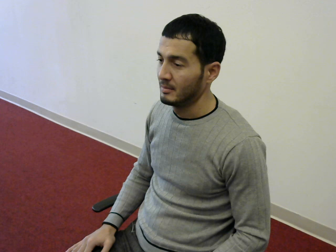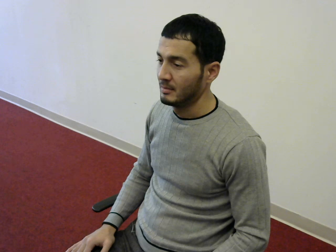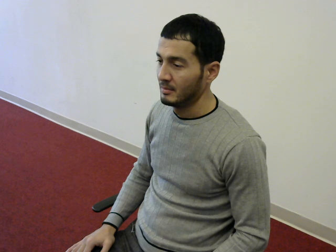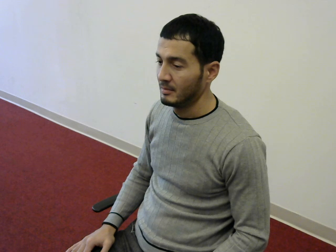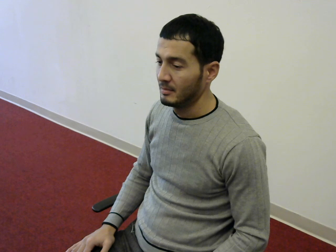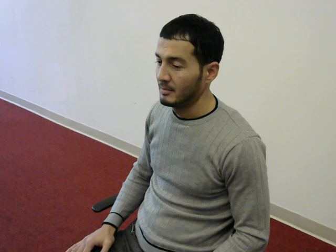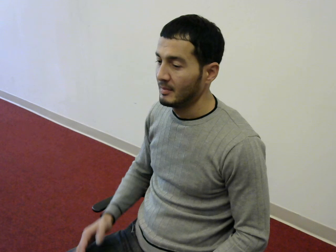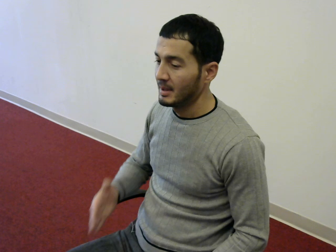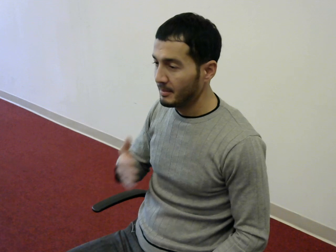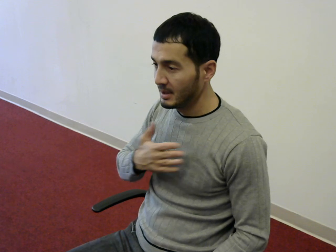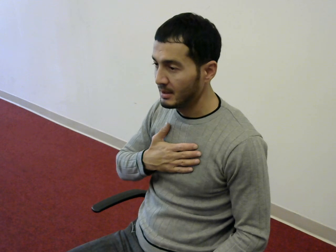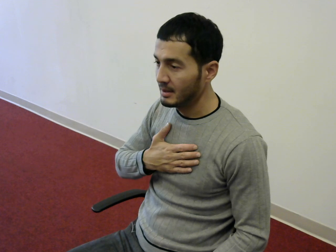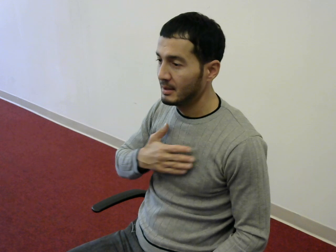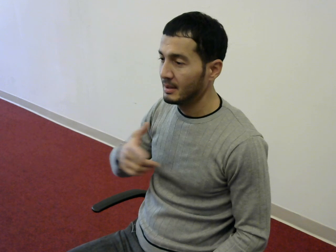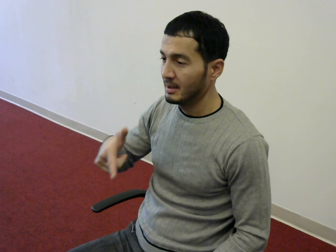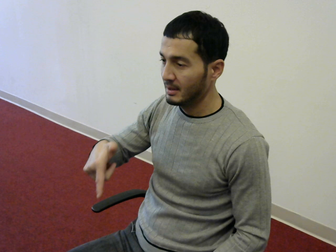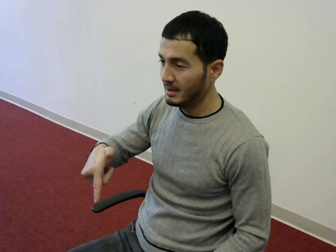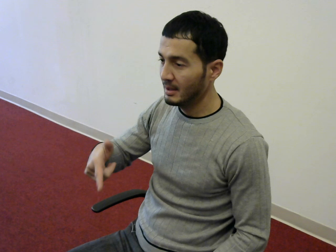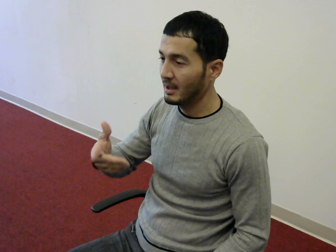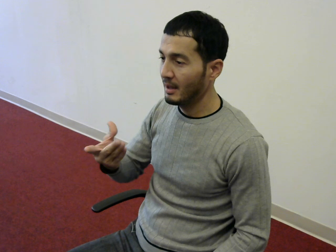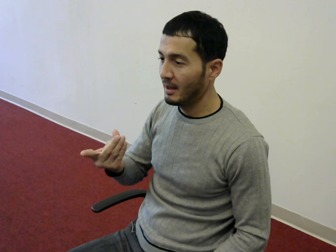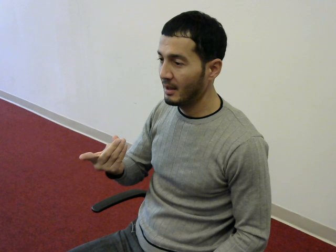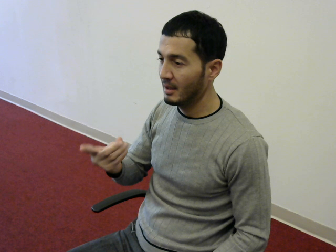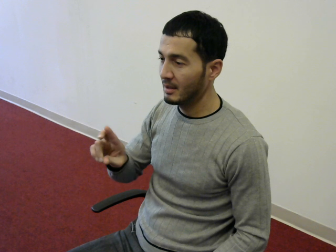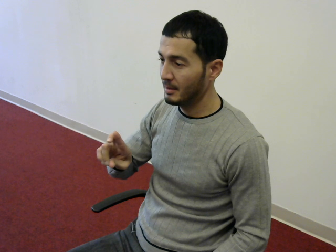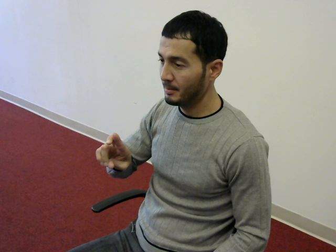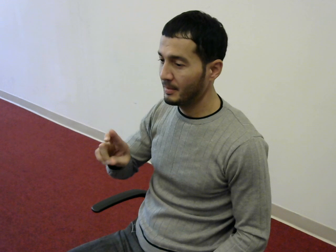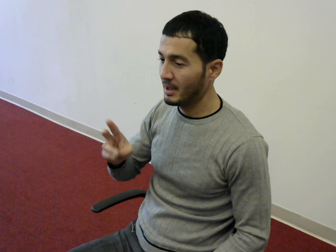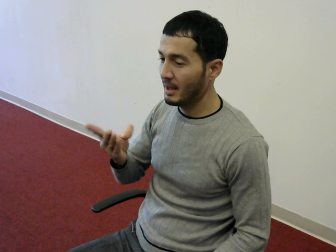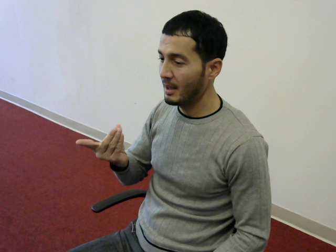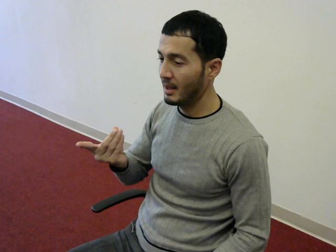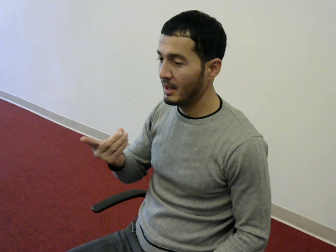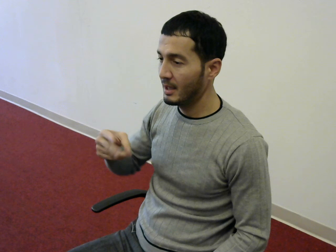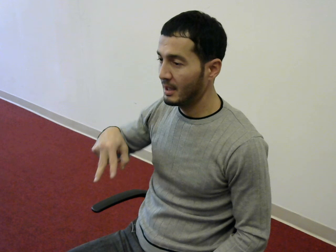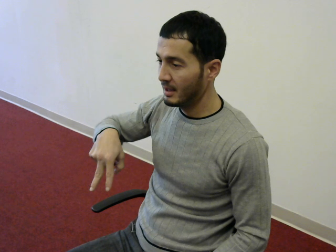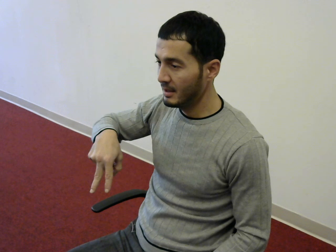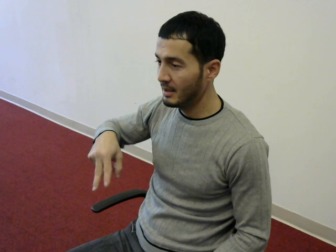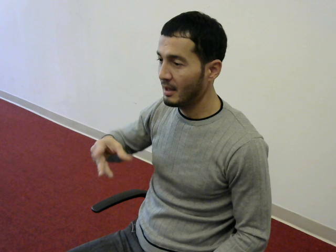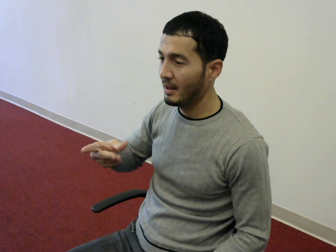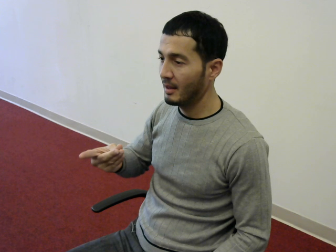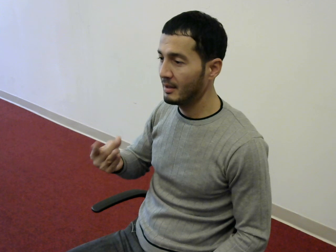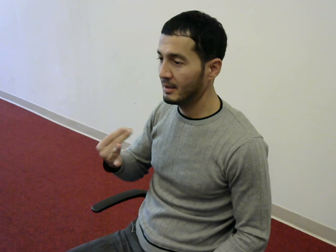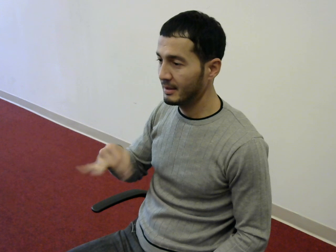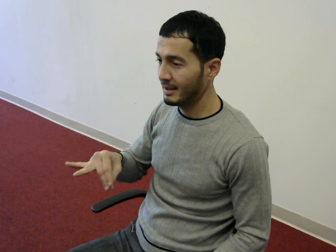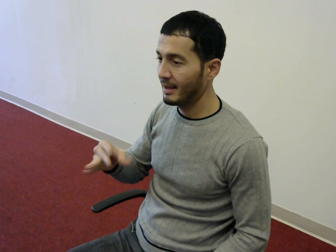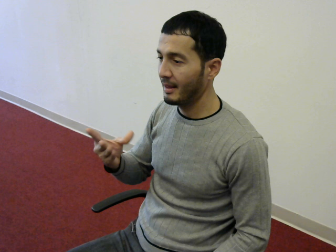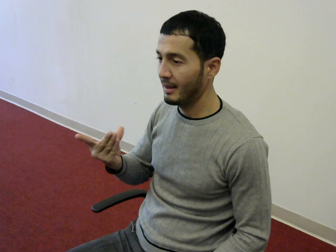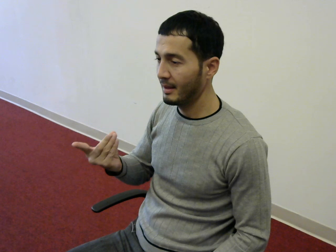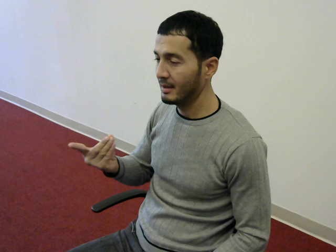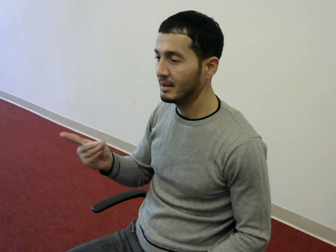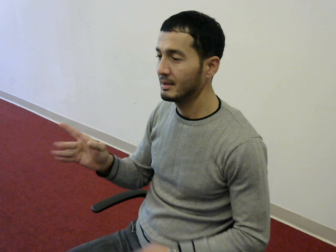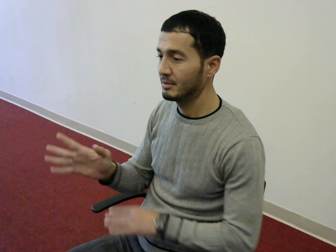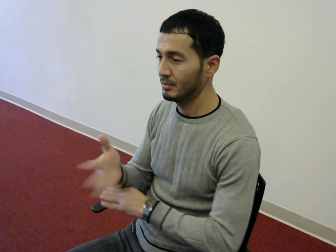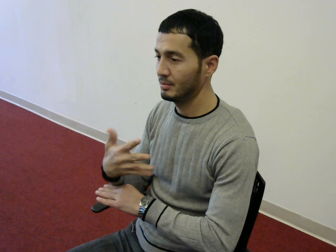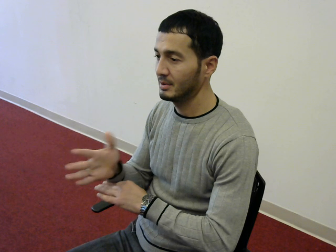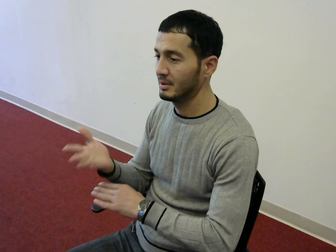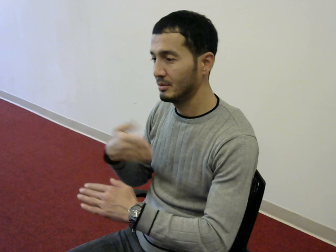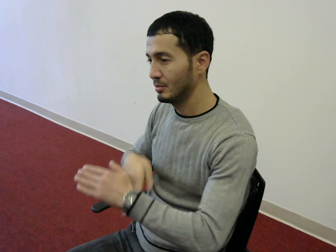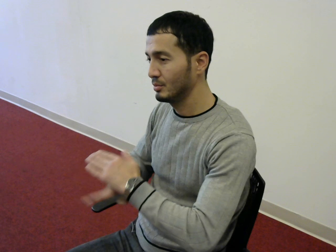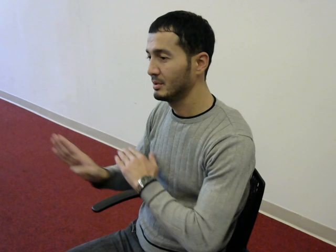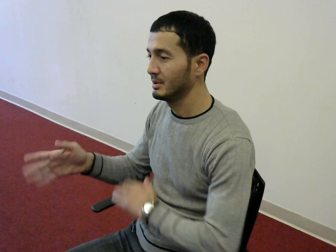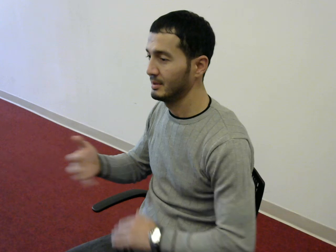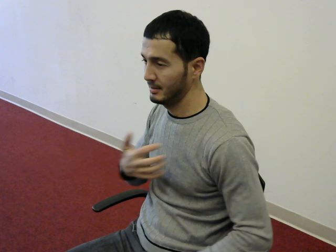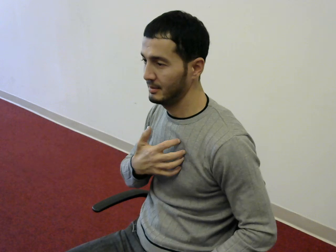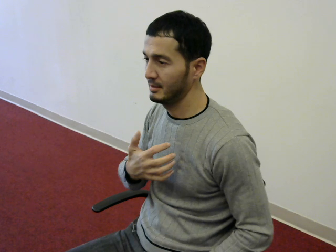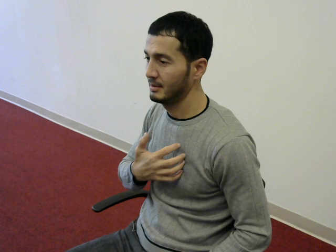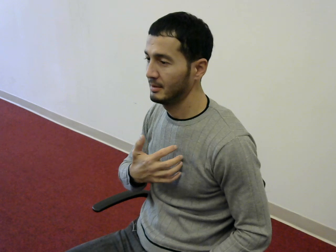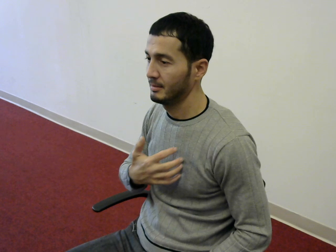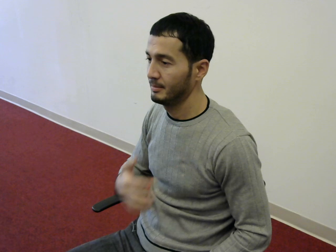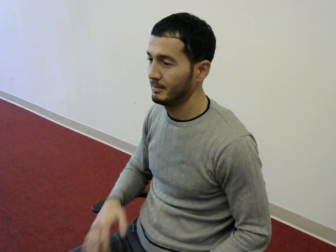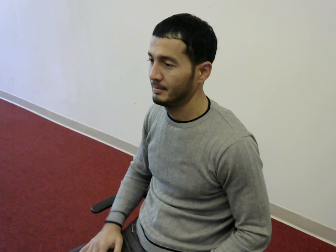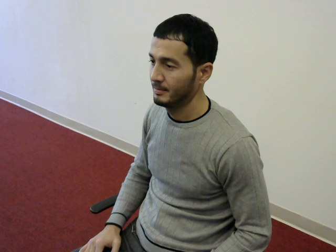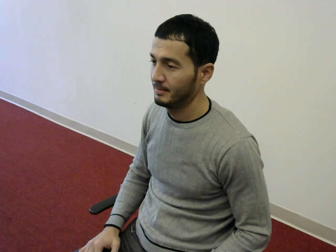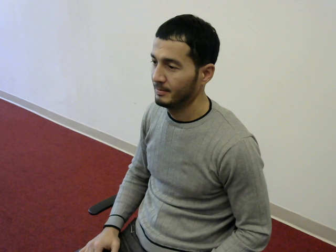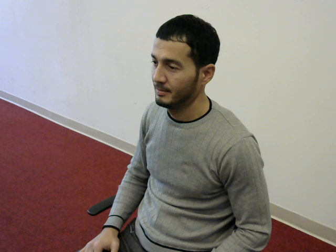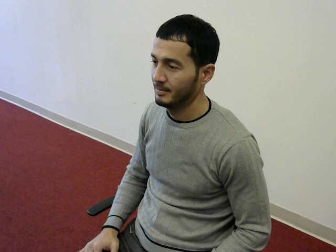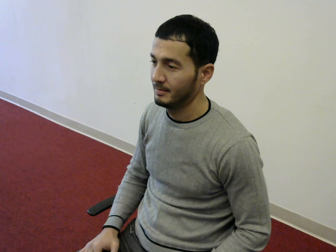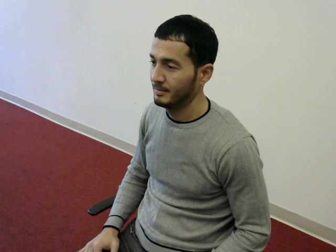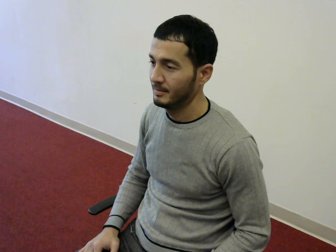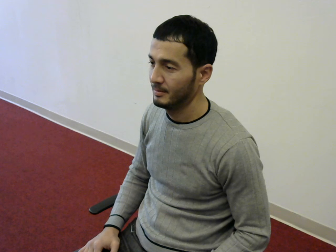Mən Qəbələyə gəzməyə getmək istəyirəm